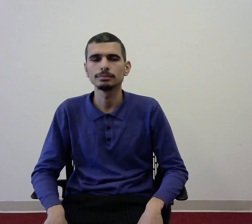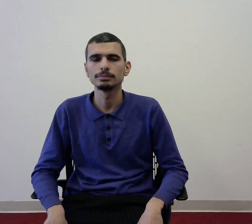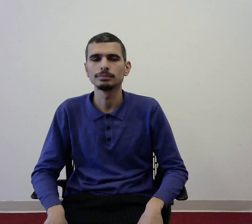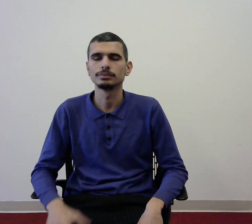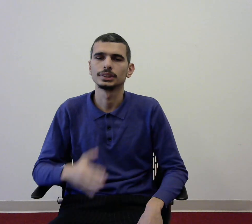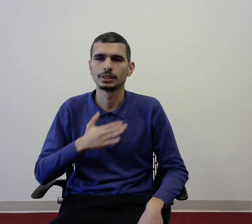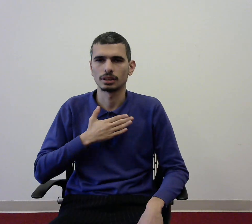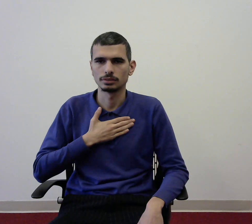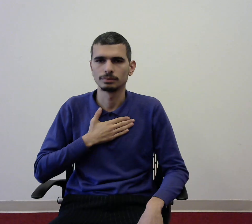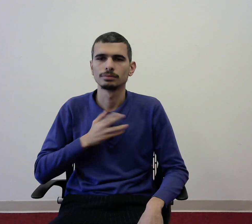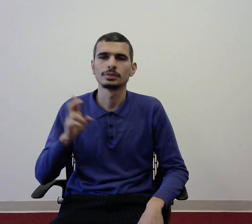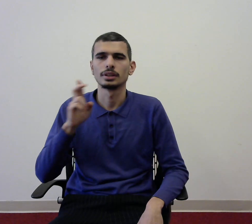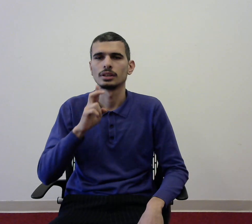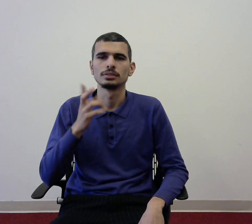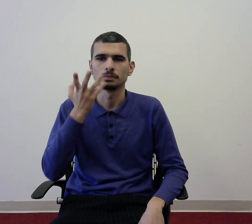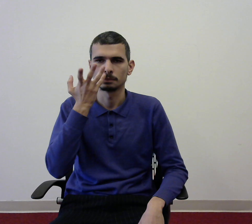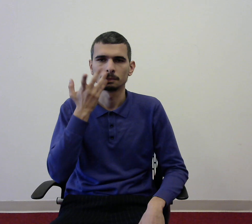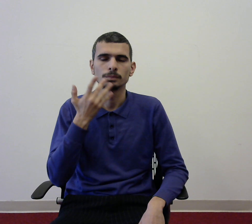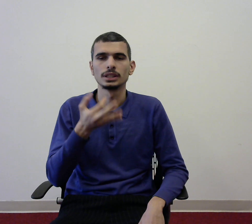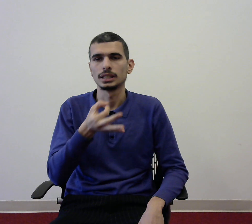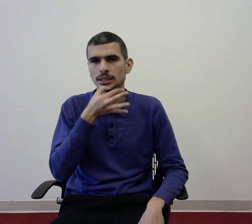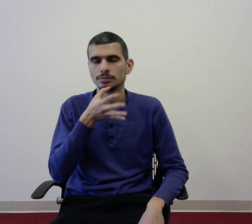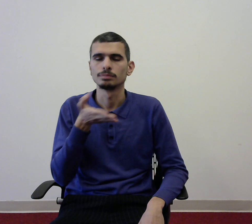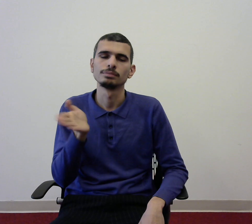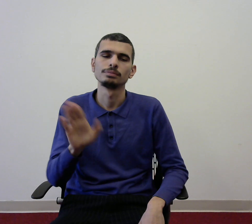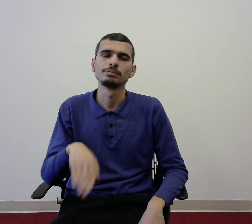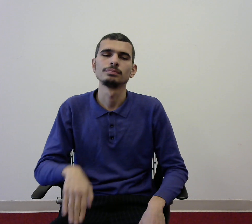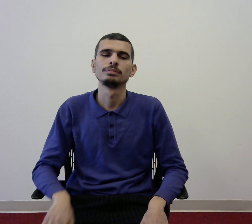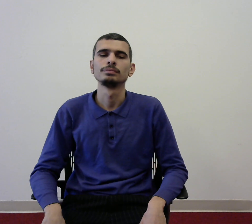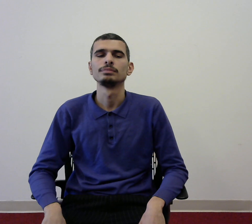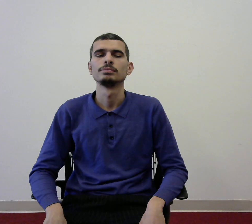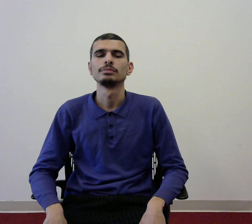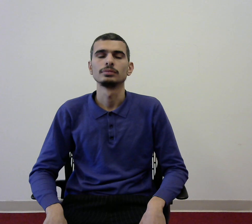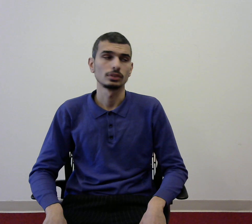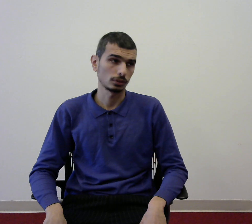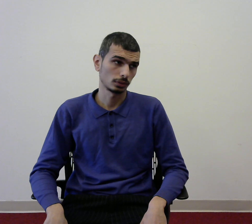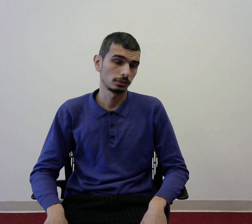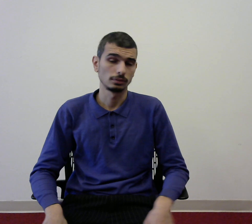Mənim bənövşəyi rəngdən xoşum gəlir